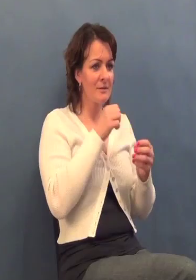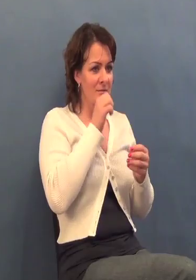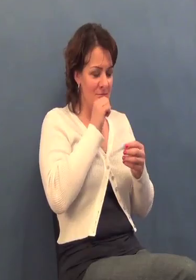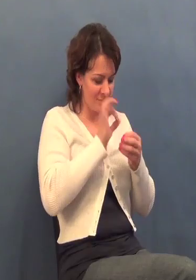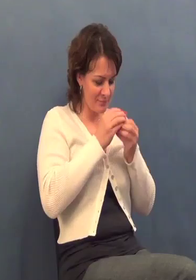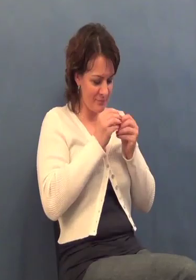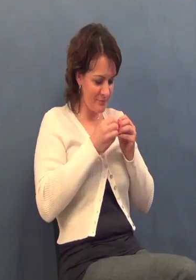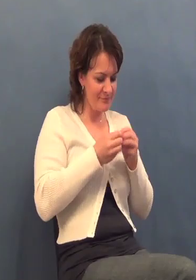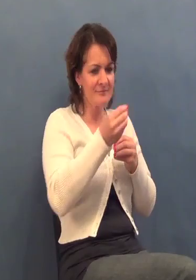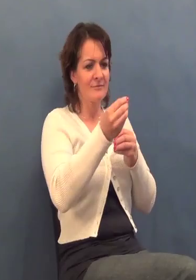I daje mu pieniądze